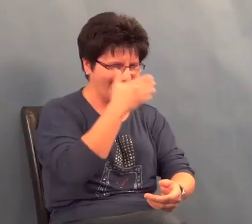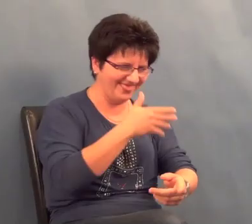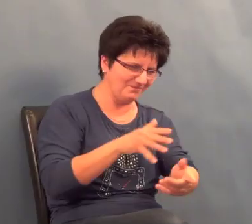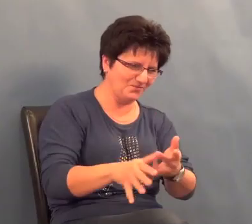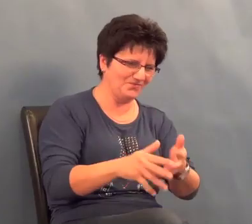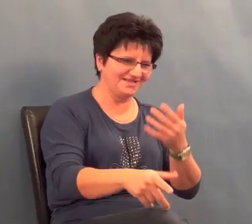A tak nie jest.